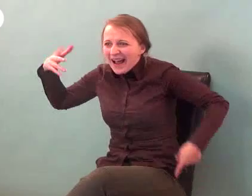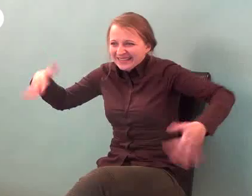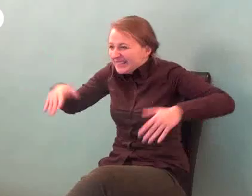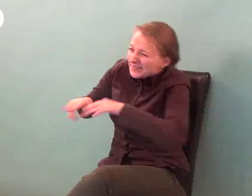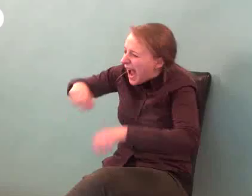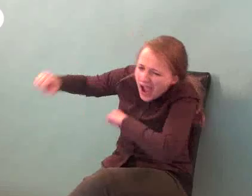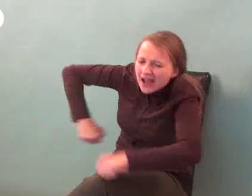Ucieka i krzyczy.